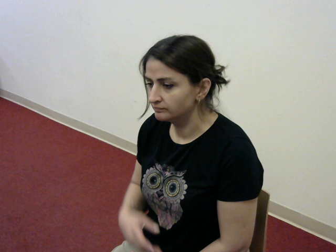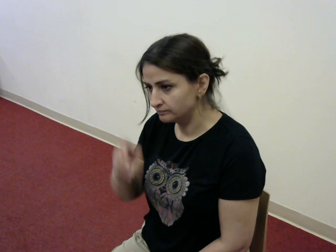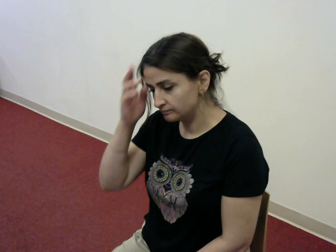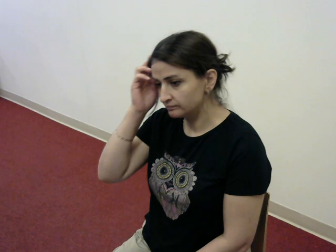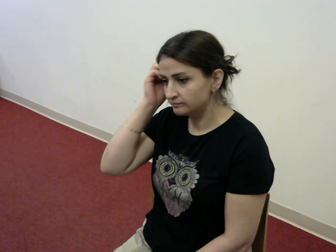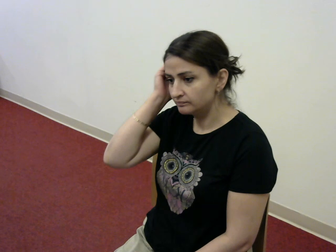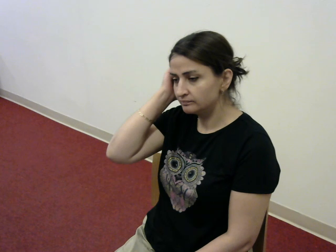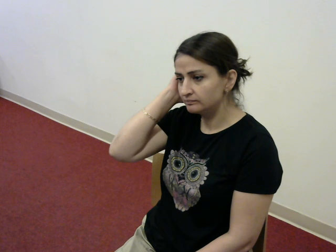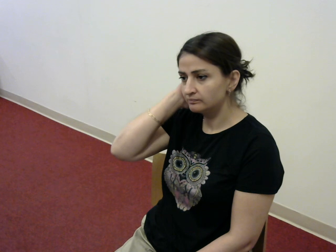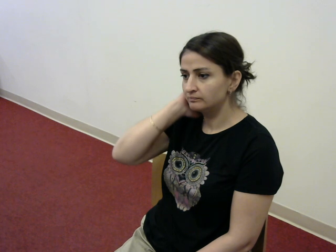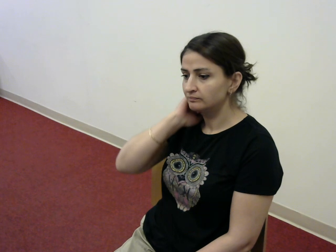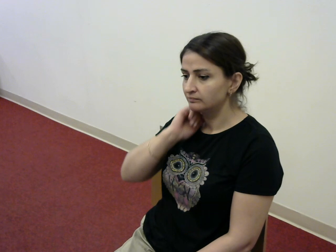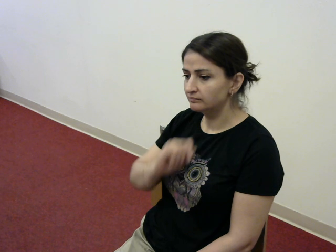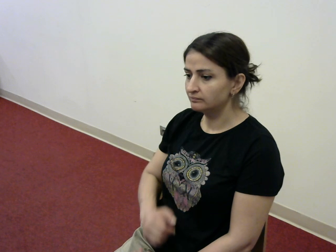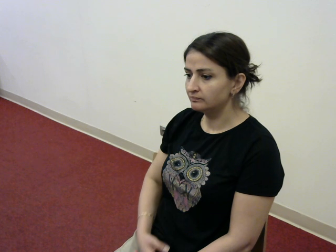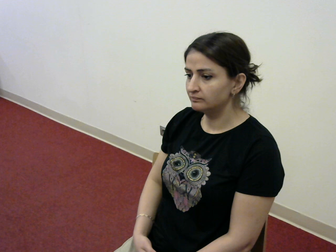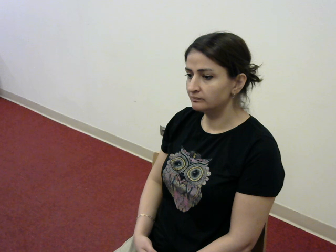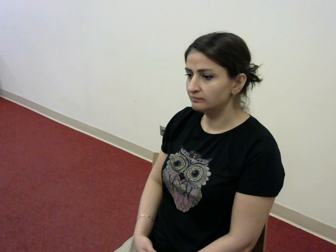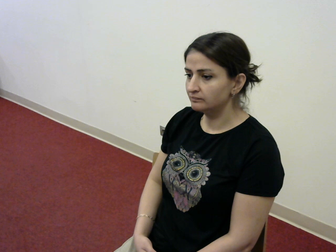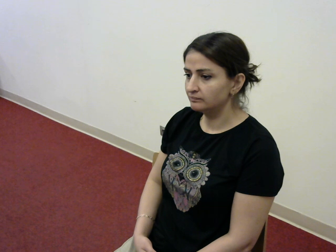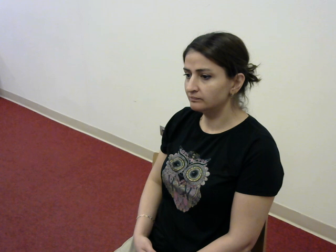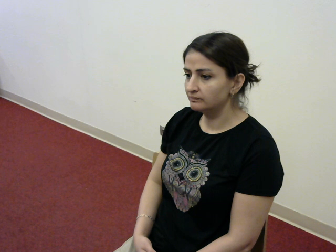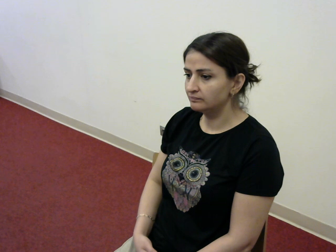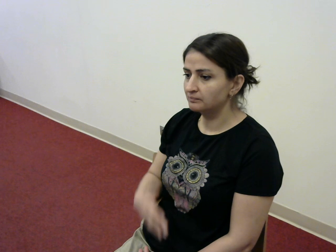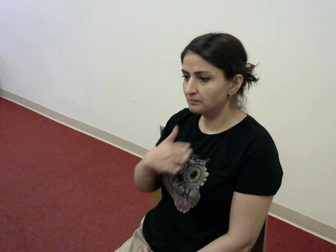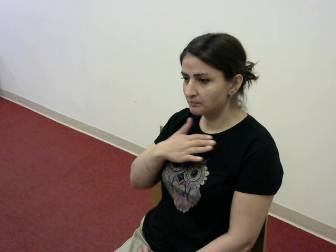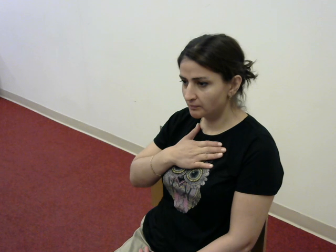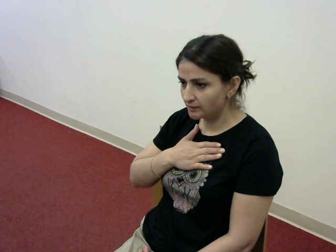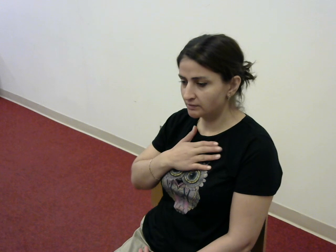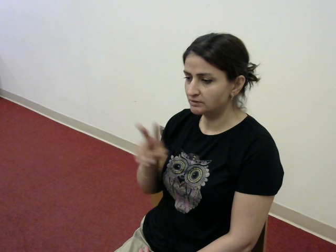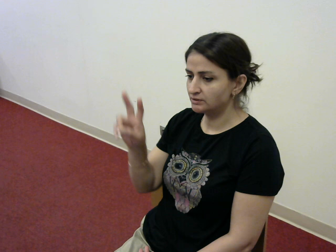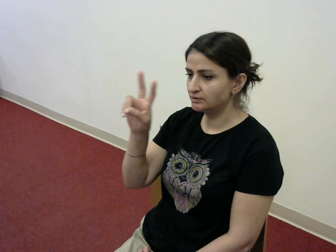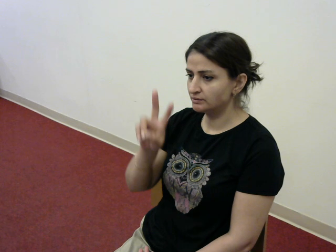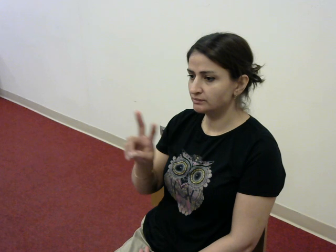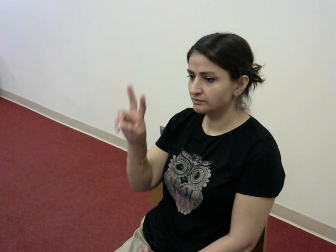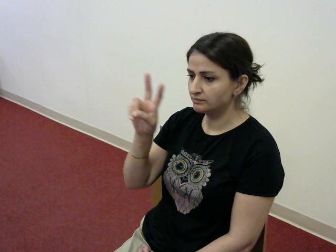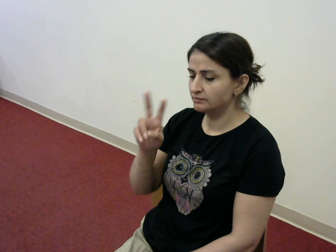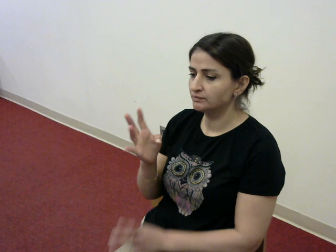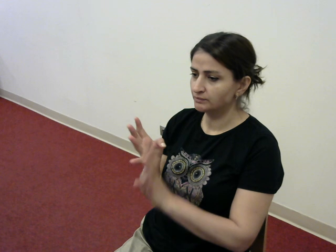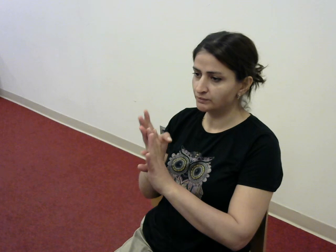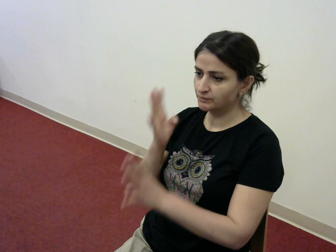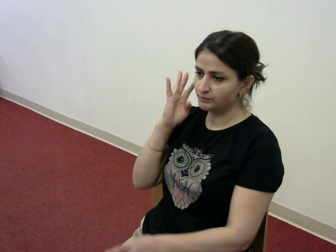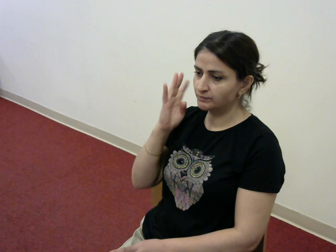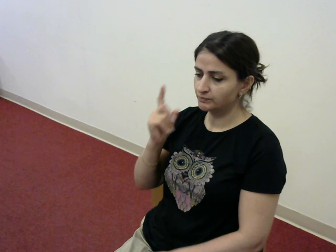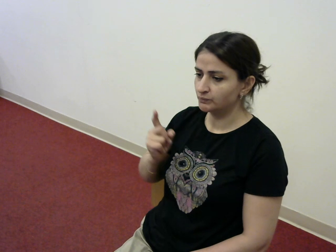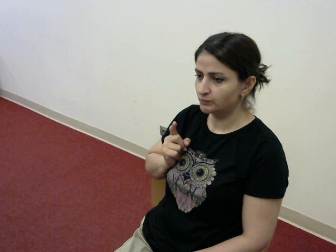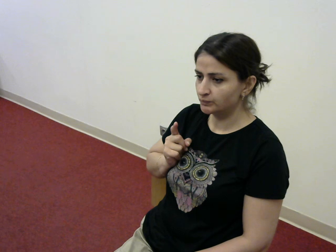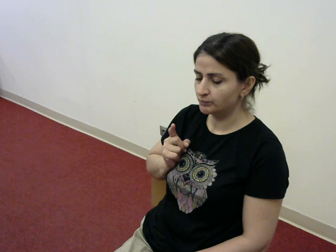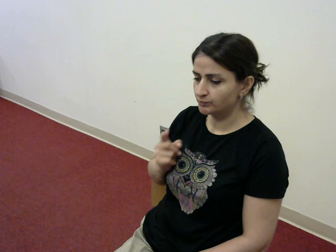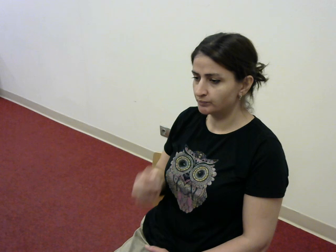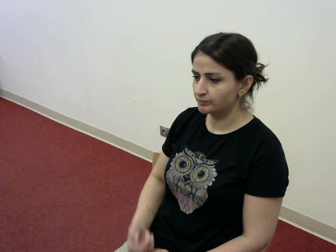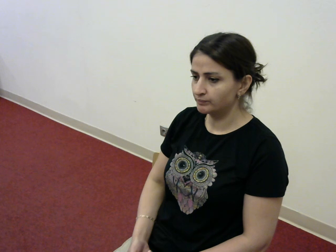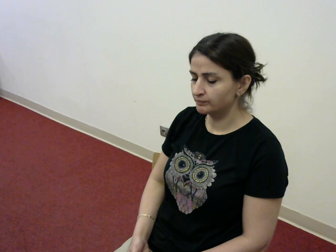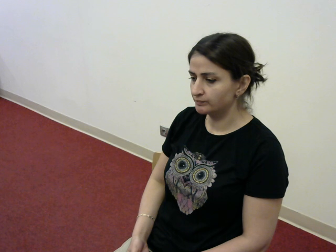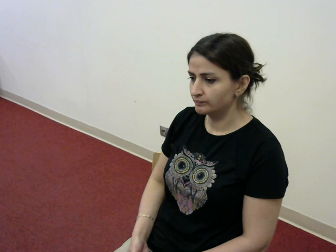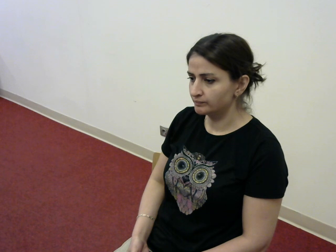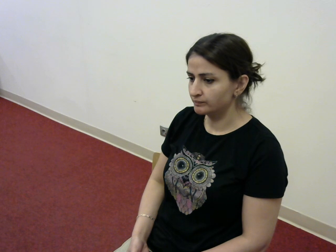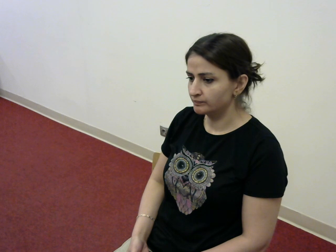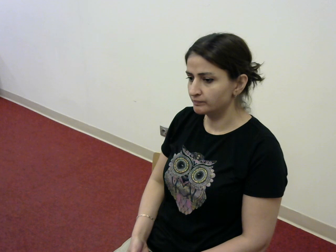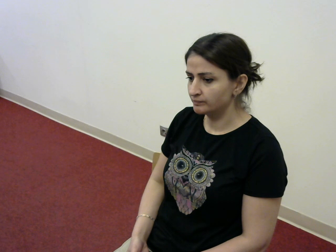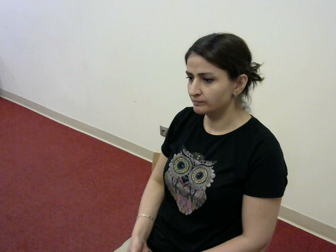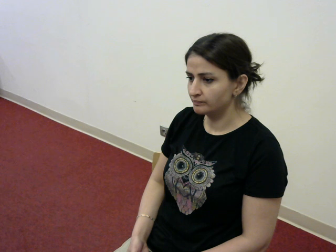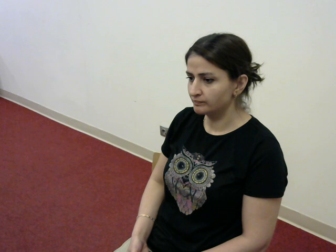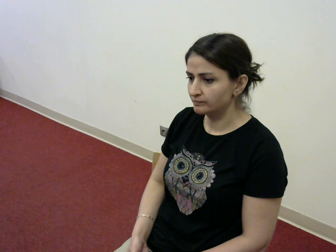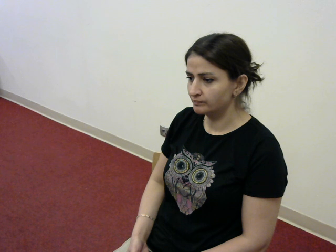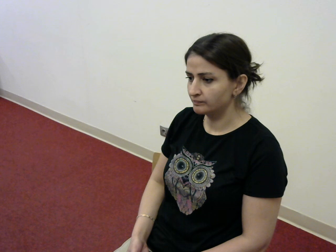Mən iki saatdır növbədə gözləyirəm